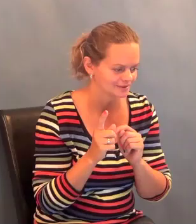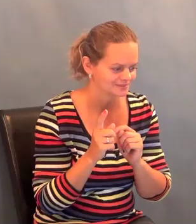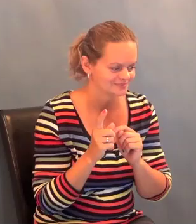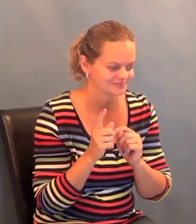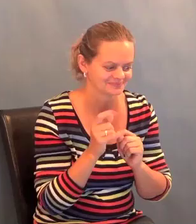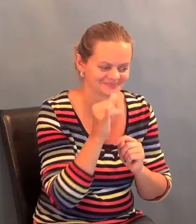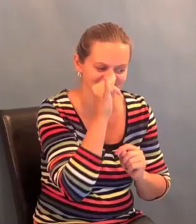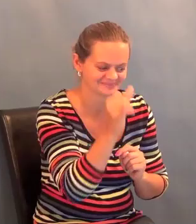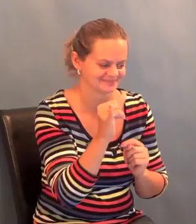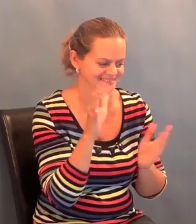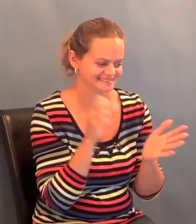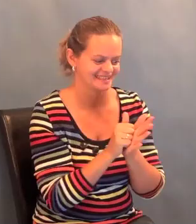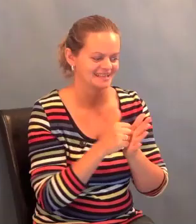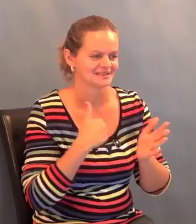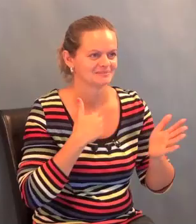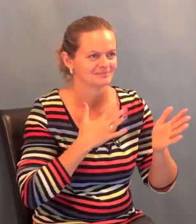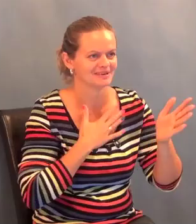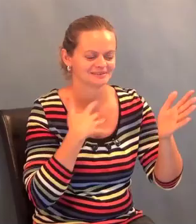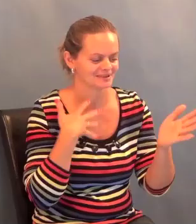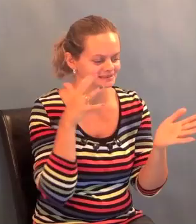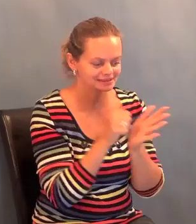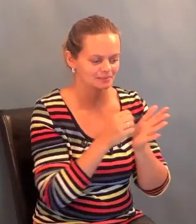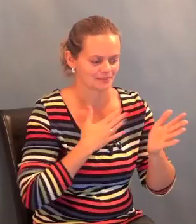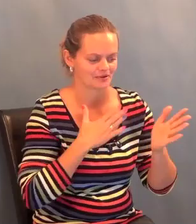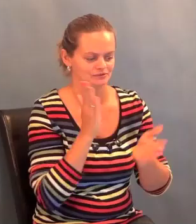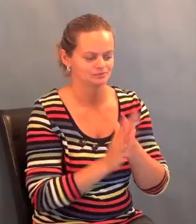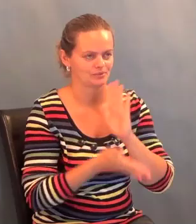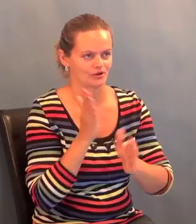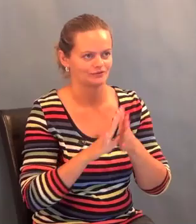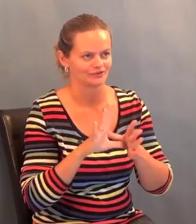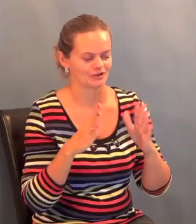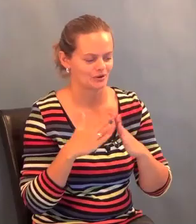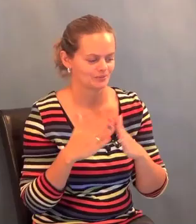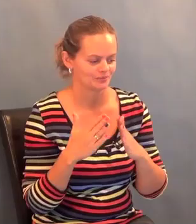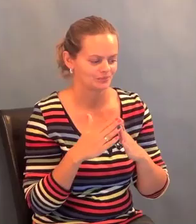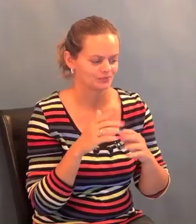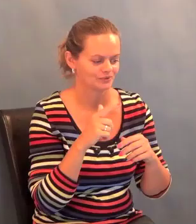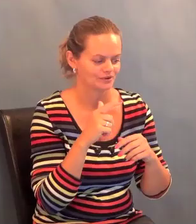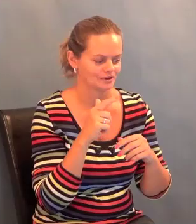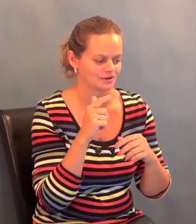Ech, mam zajęte, mam sprzątanie w domu.